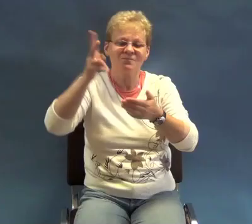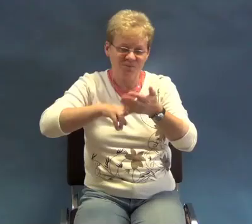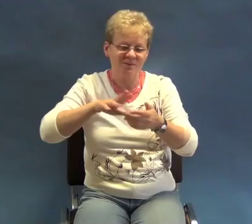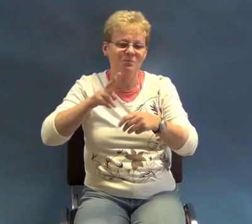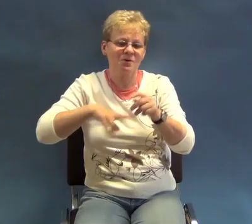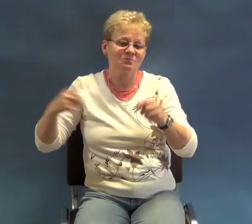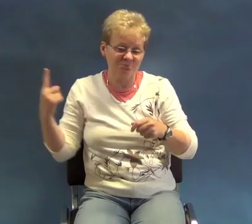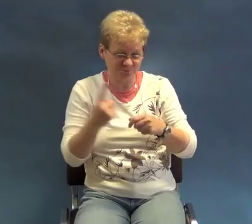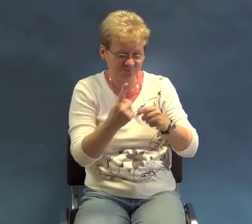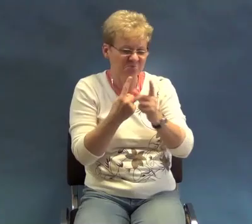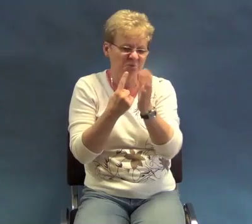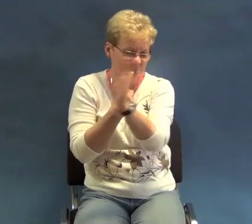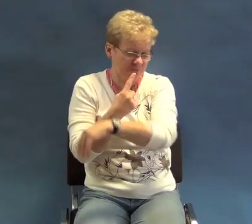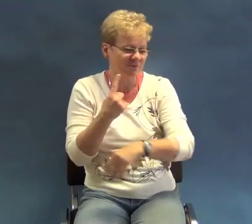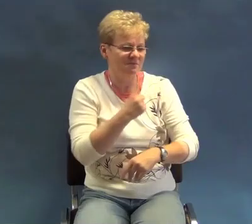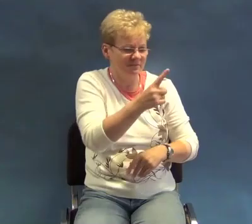Dziecko już uciekło, policjant podszedł do Charliego Chaplina.